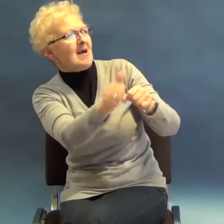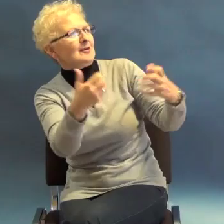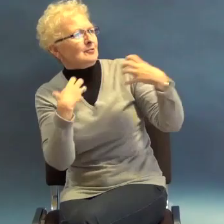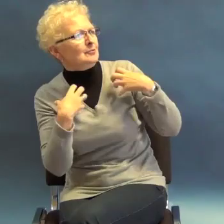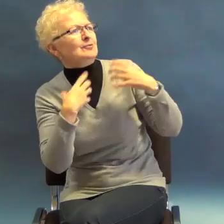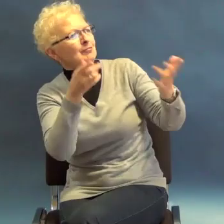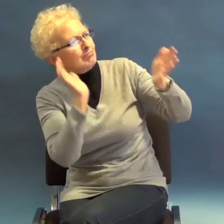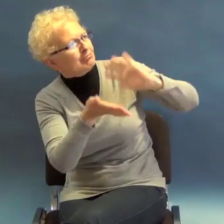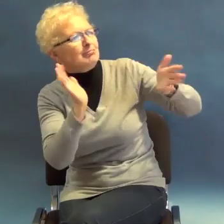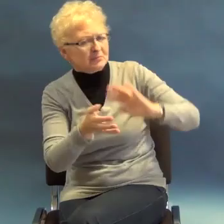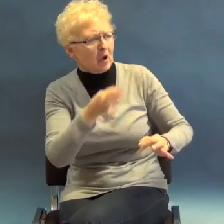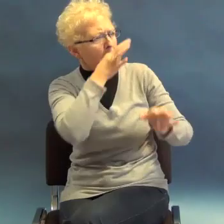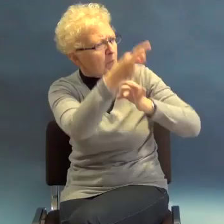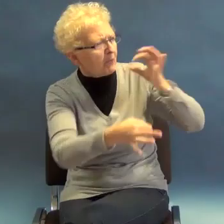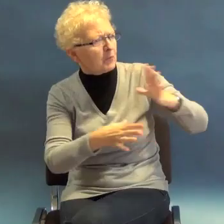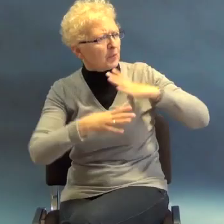Koledzy opowiedzieli mu o alarmie.